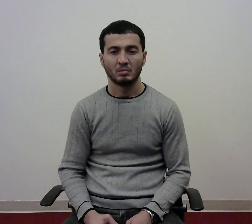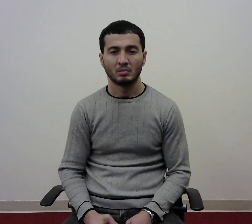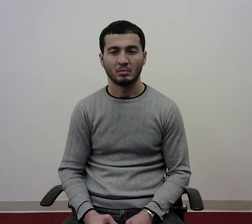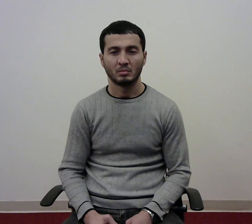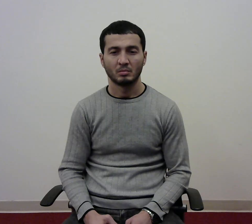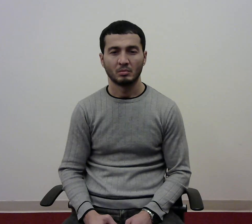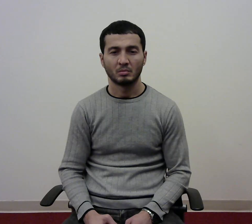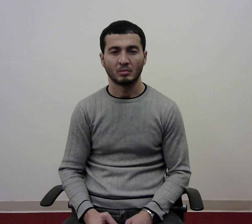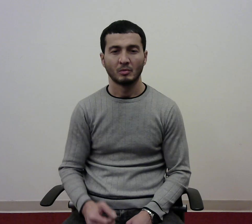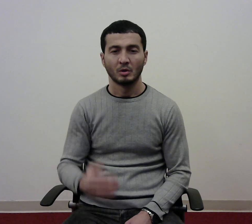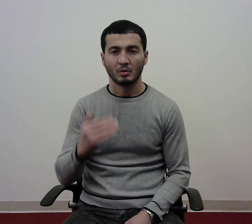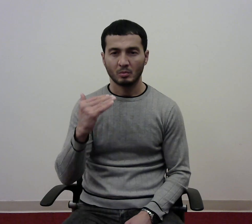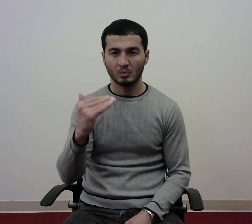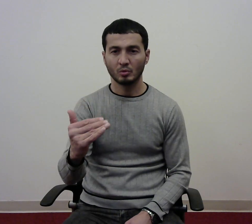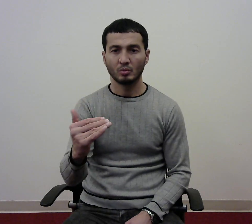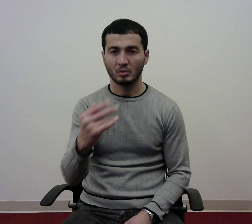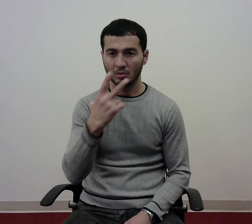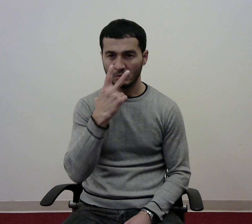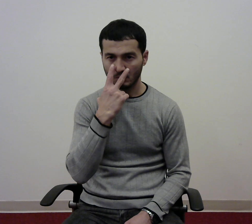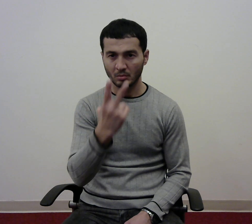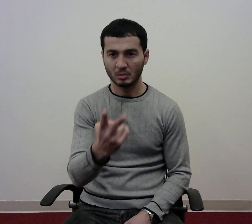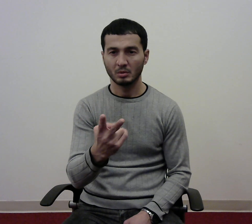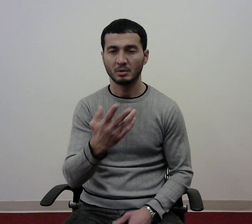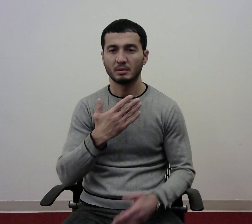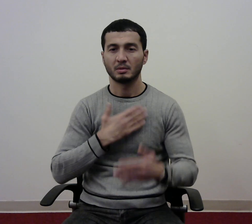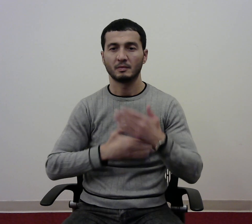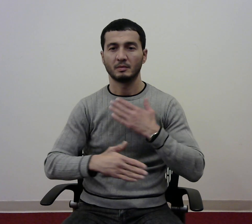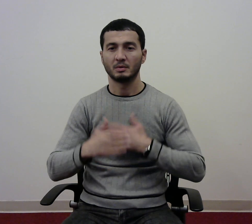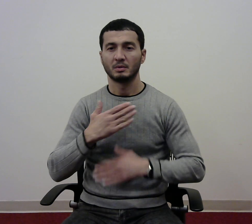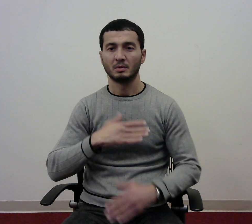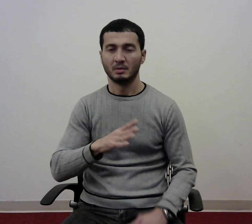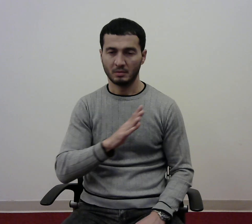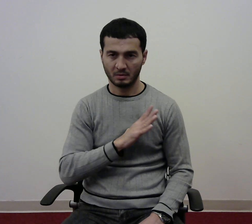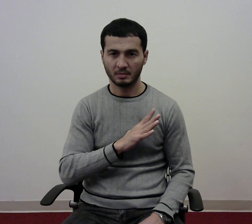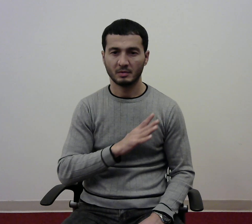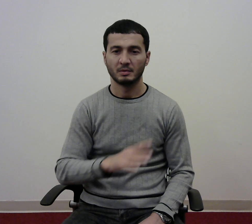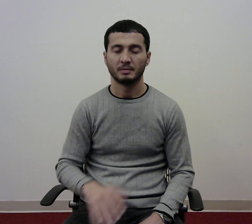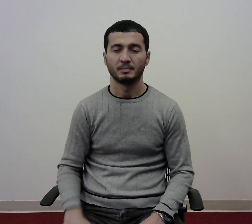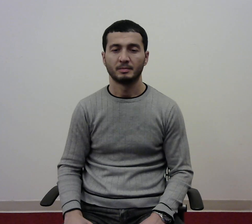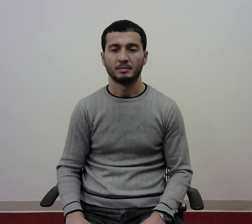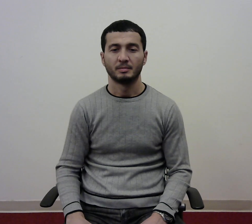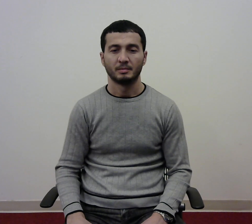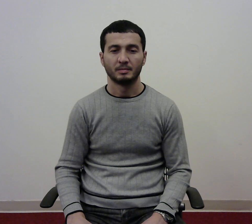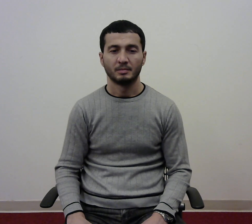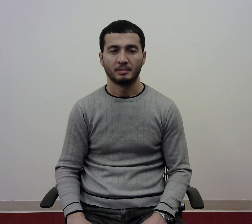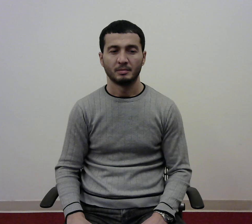Sizi görməyimə şad oldum